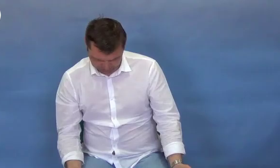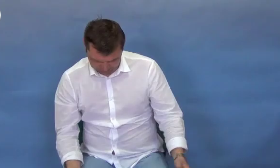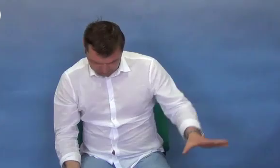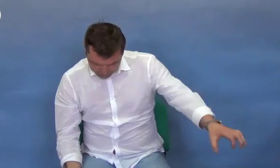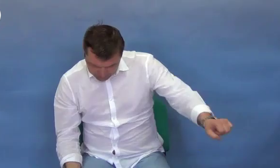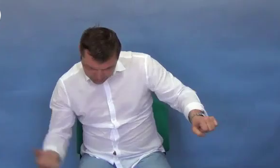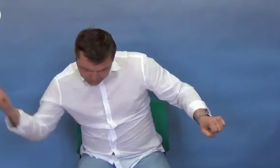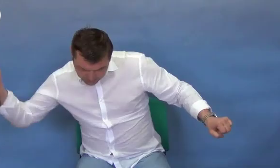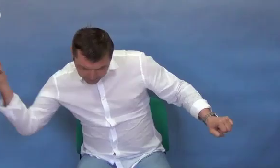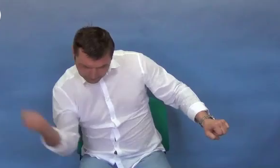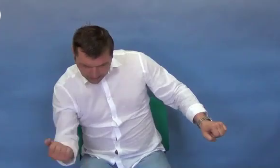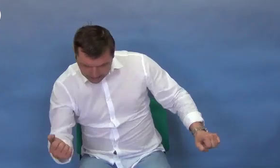Złapał i uderzył.